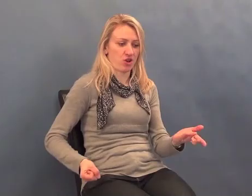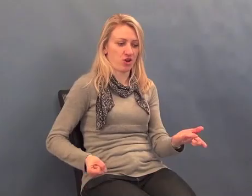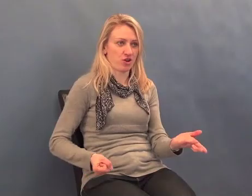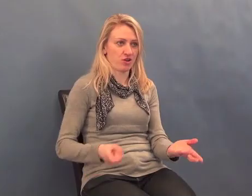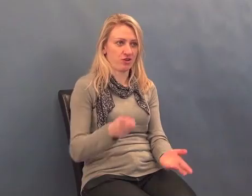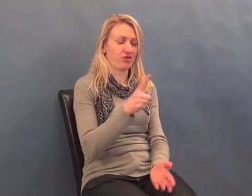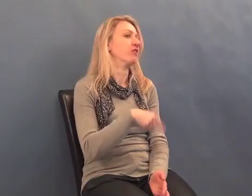Okrągły znak.